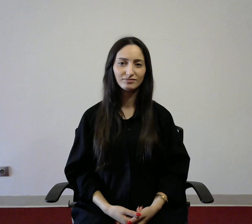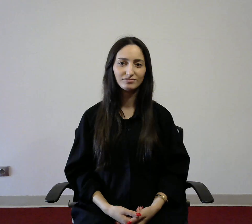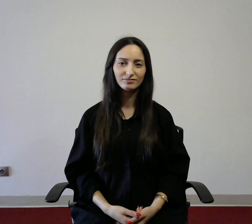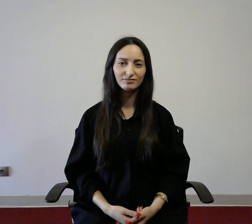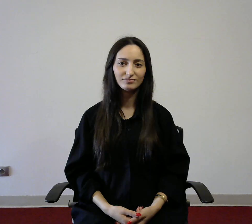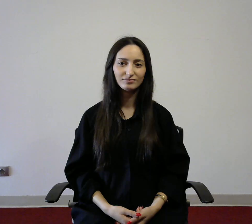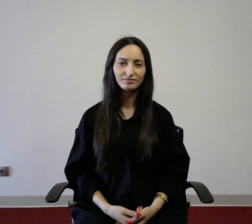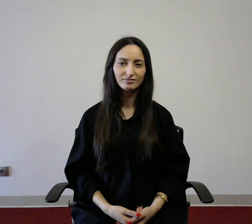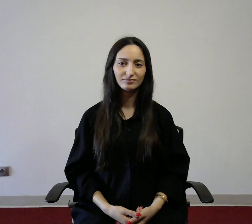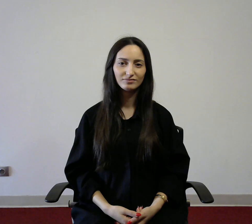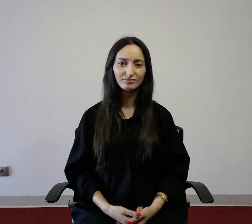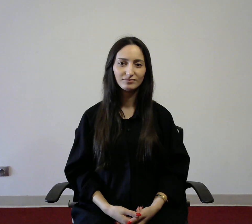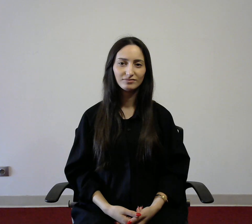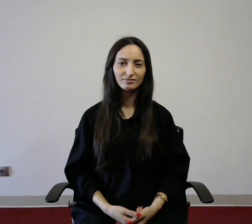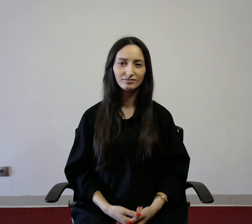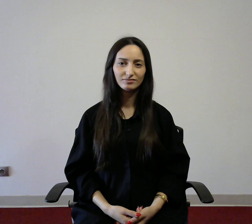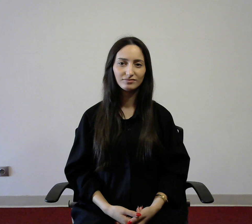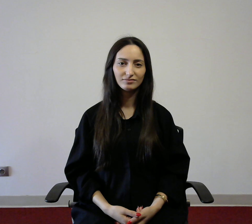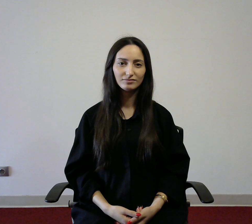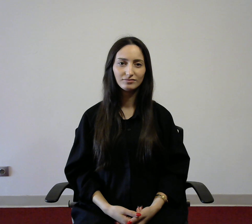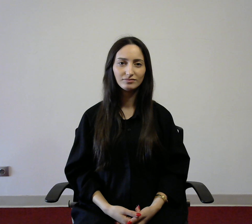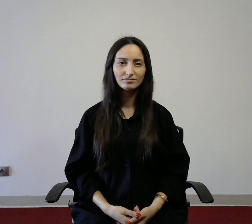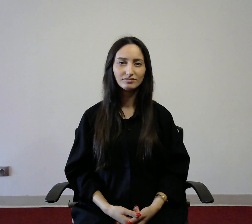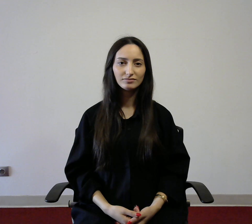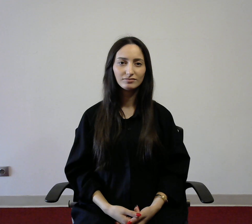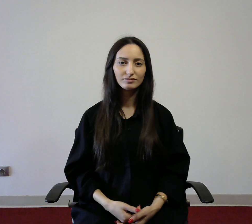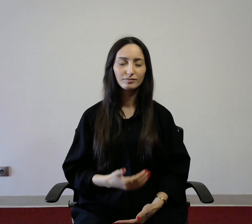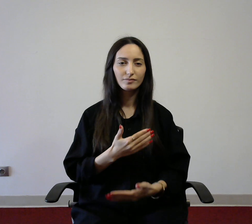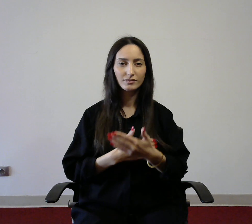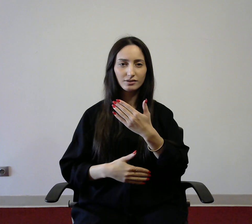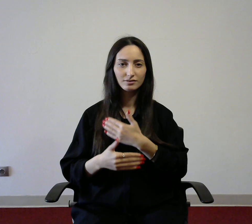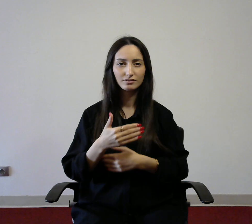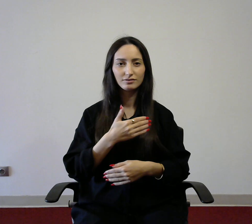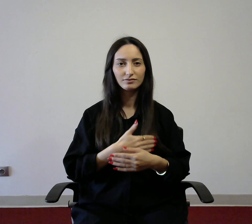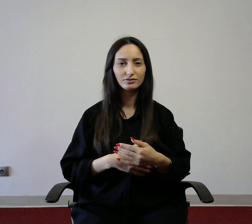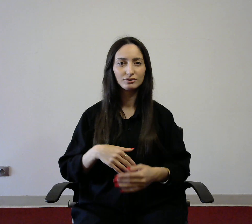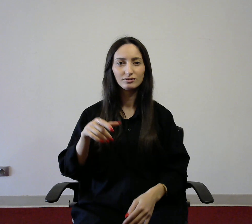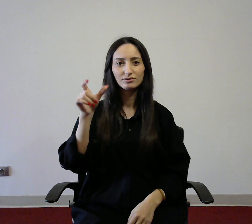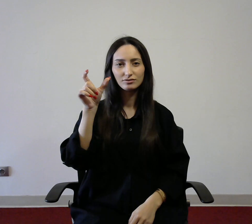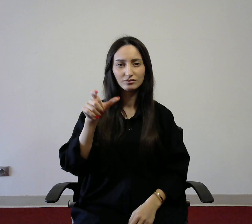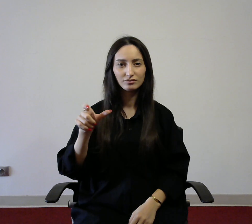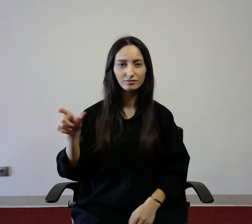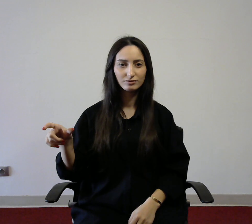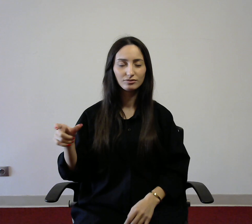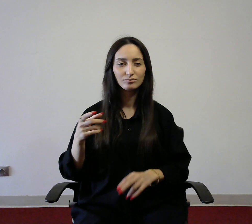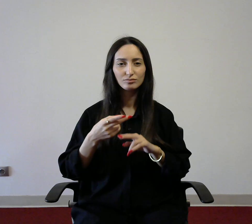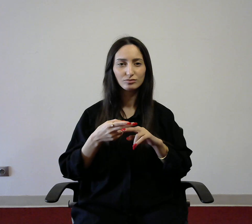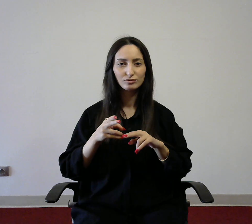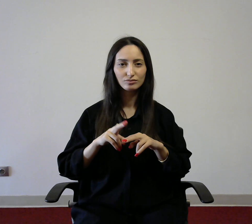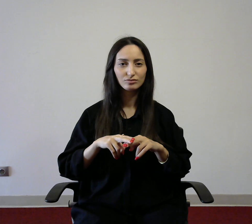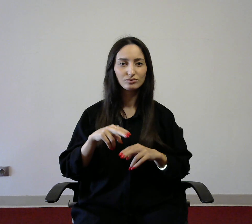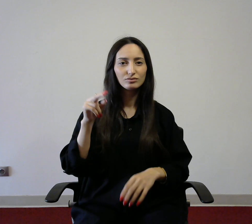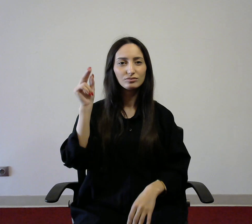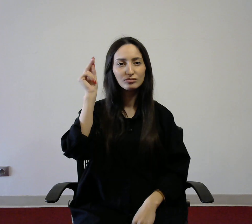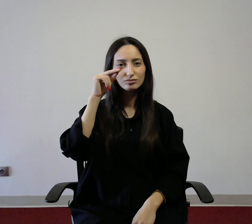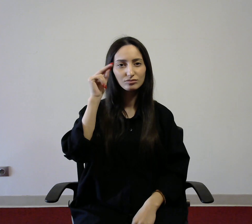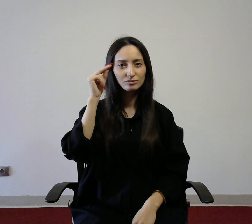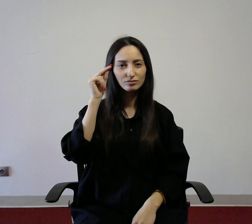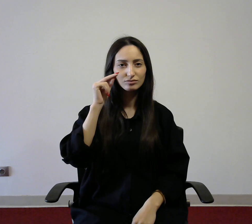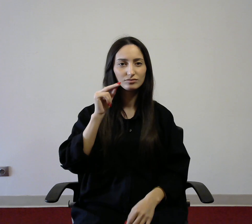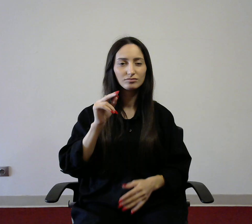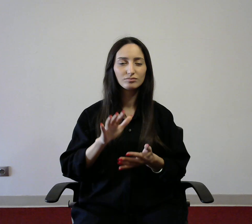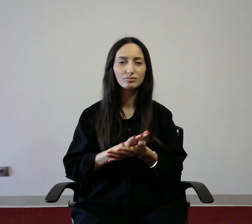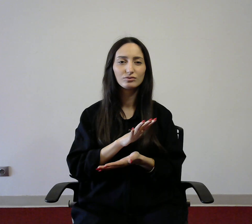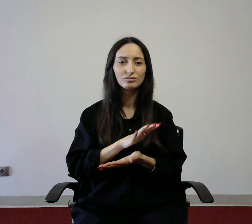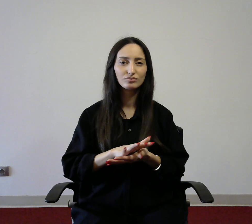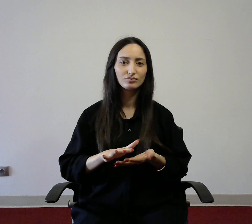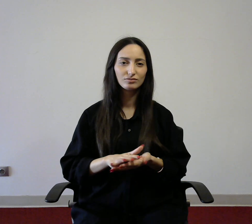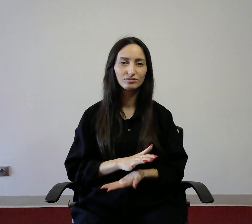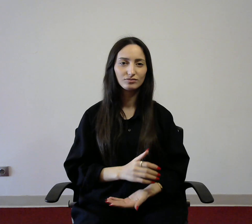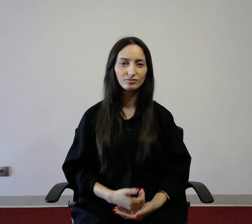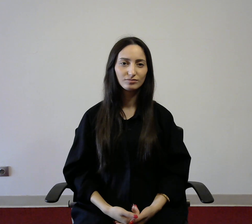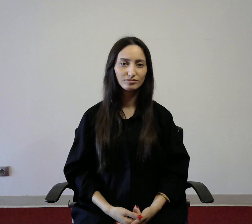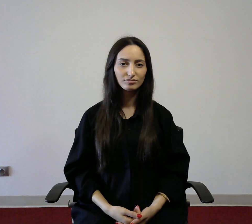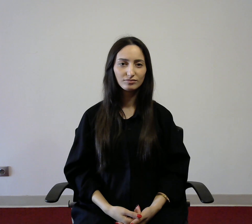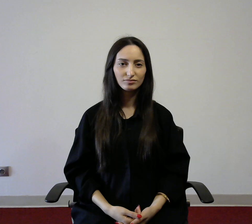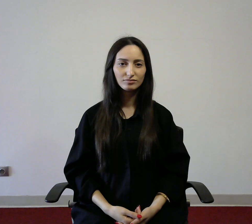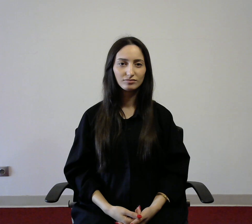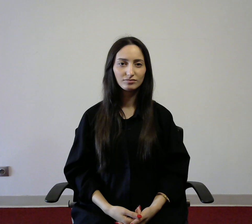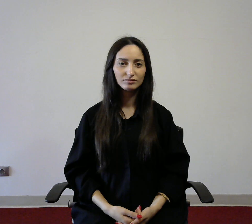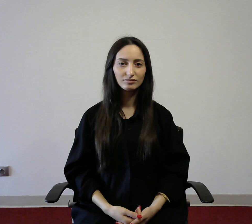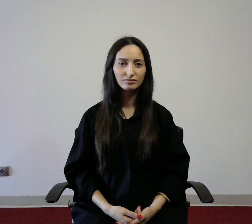Əlilliyi olan şəxslərə təhsil pulsuzdur